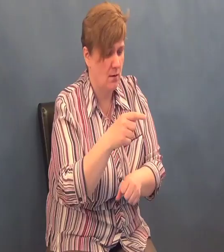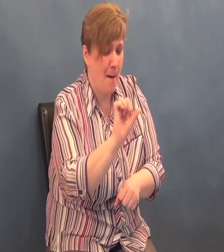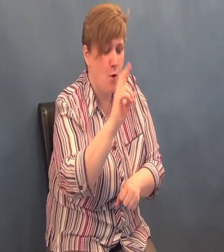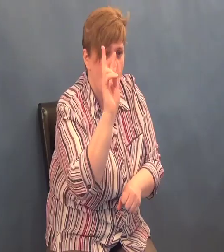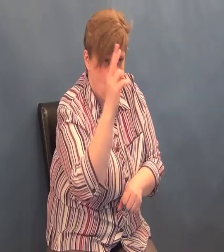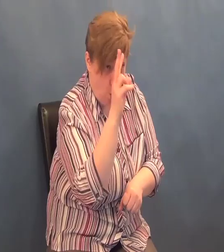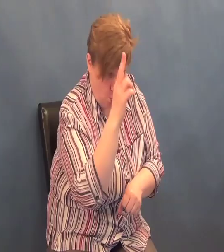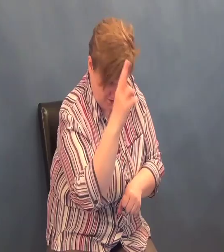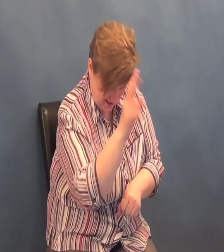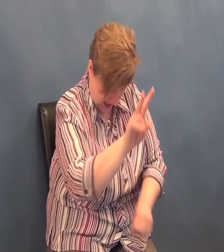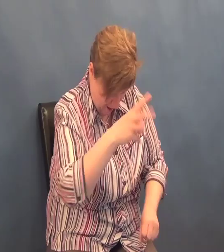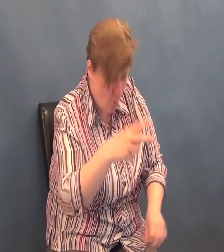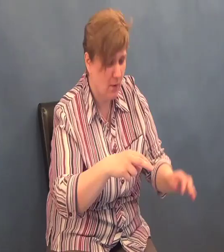Pierwszego... Drugiego.